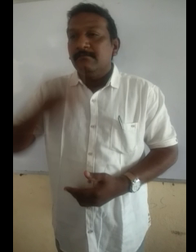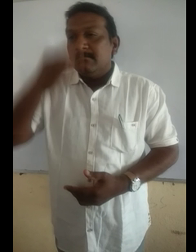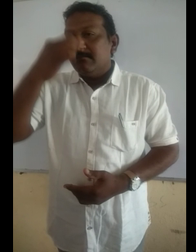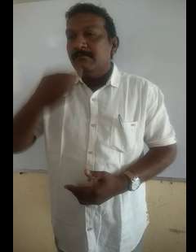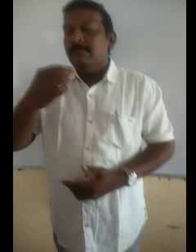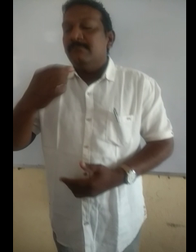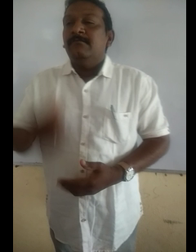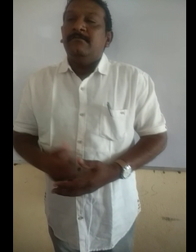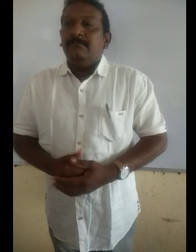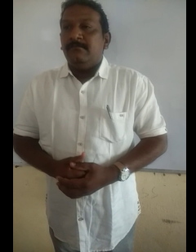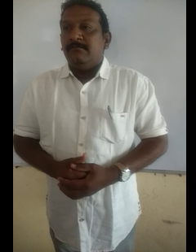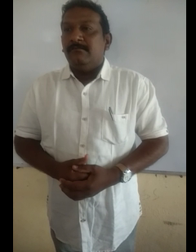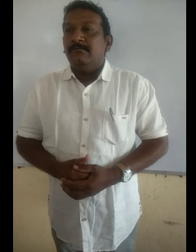i am feeling cold